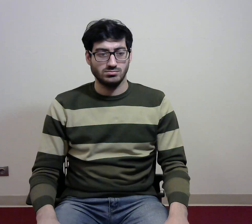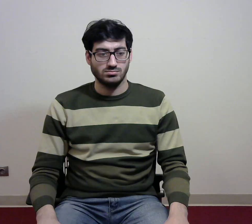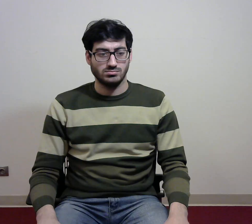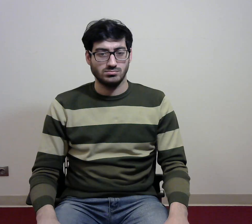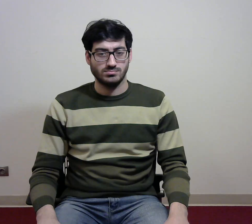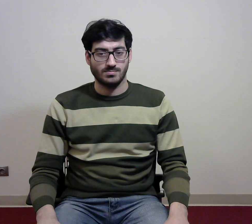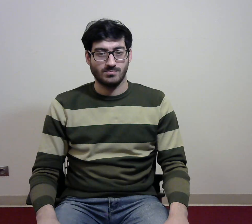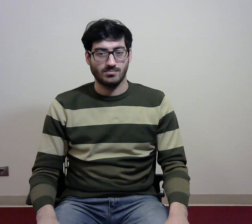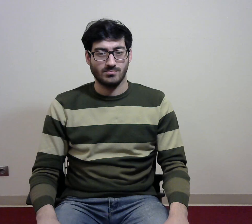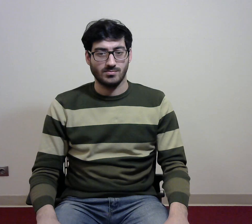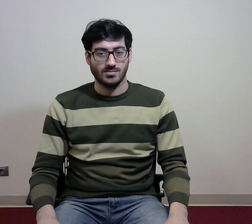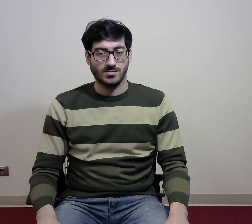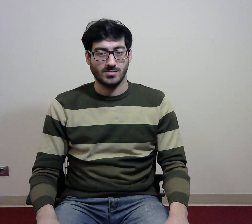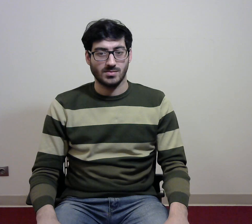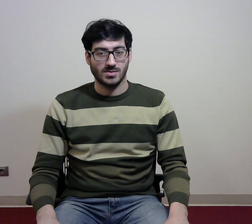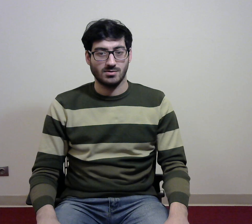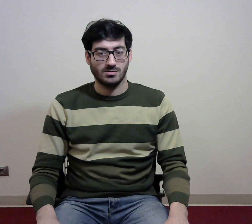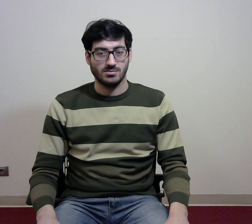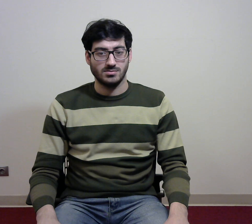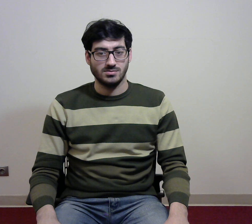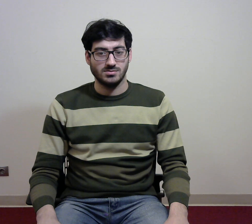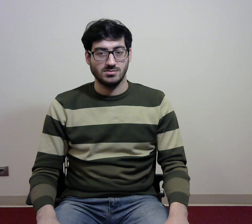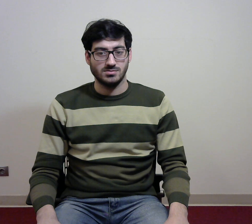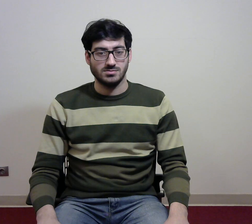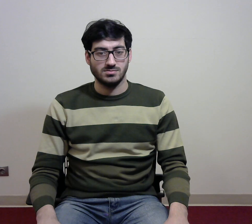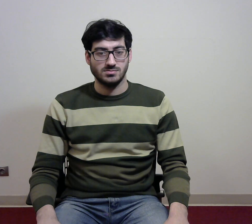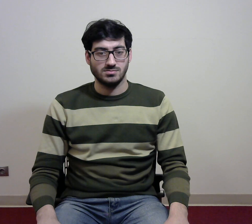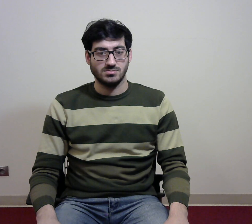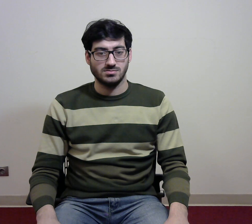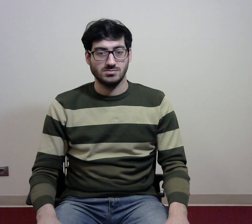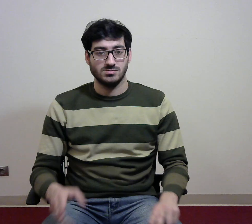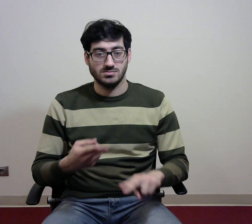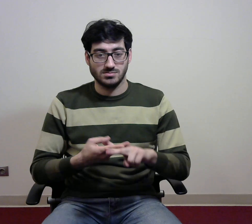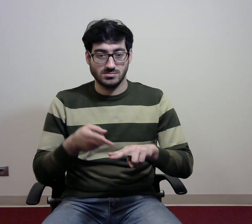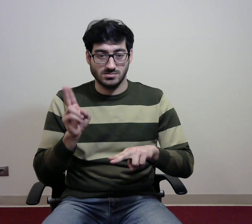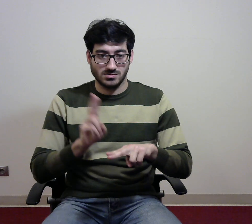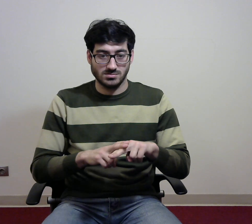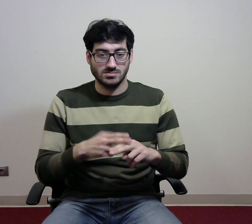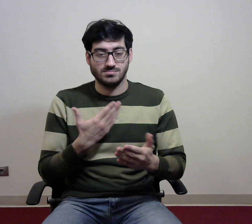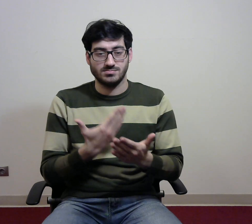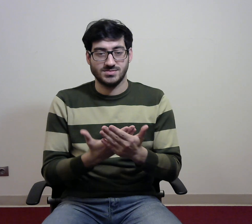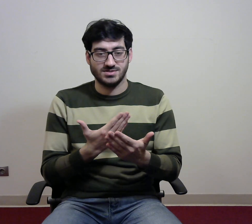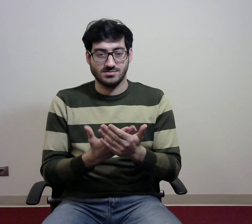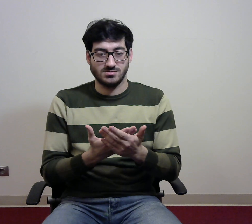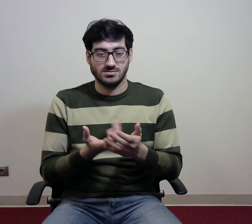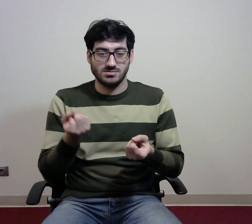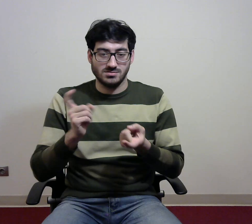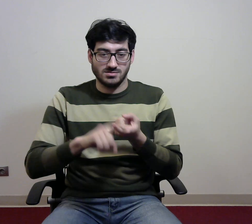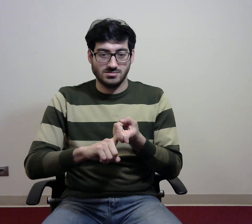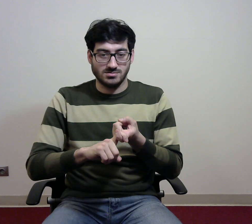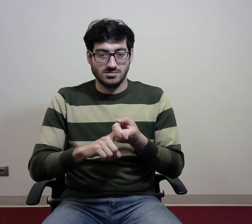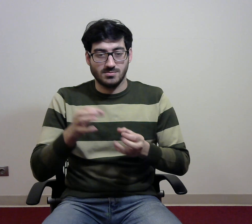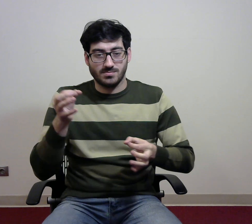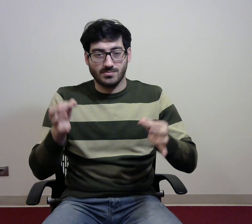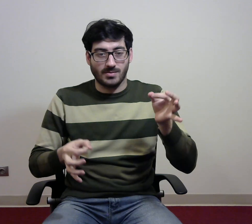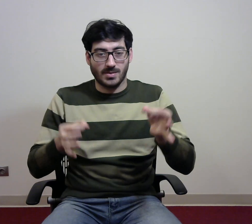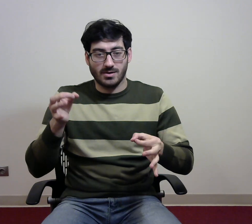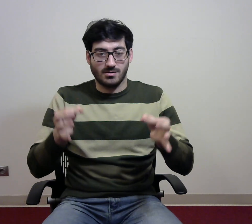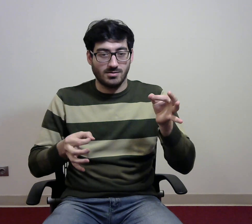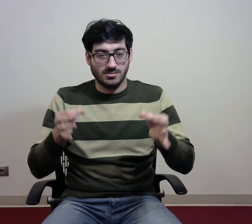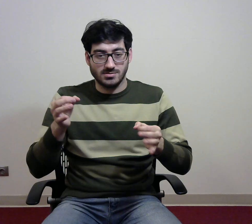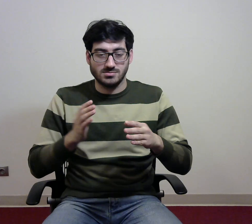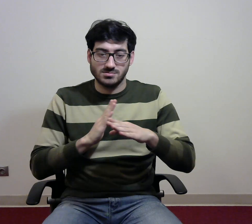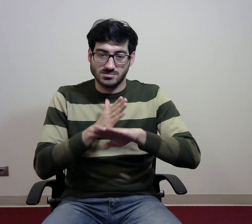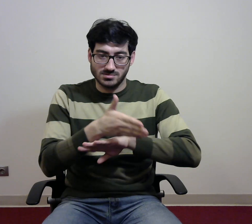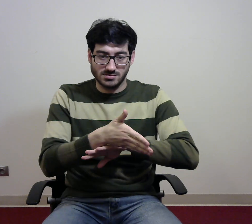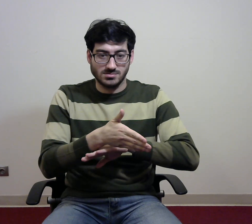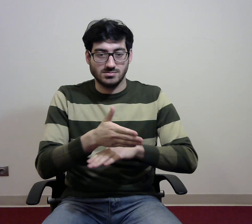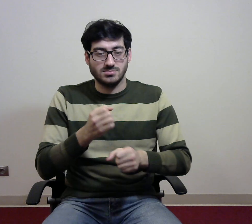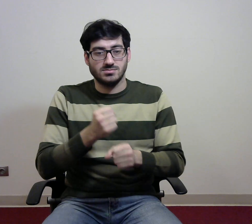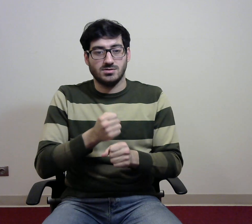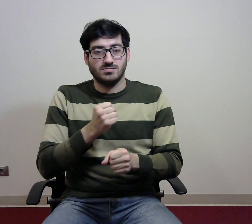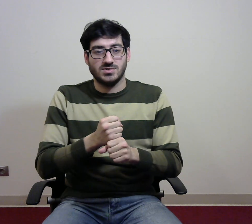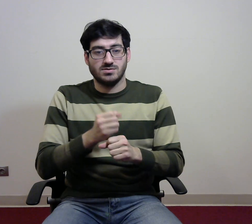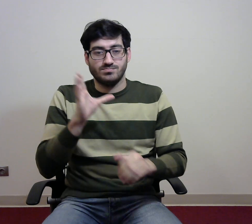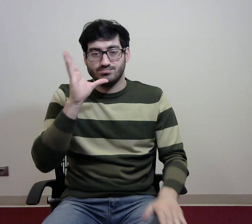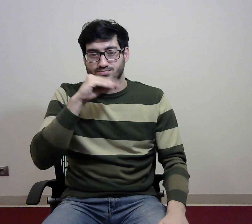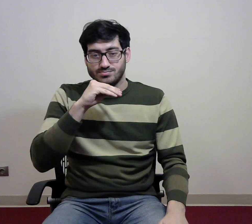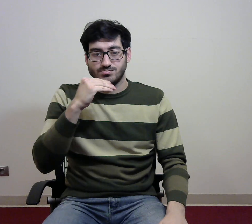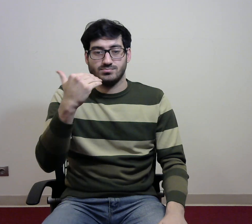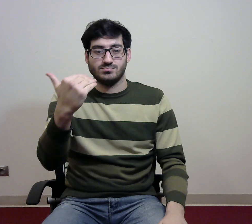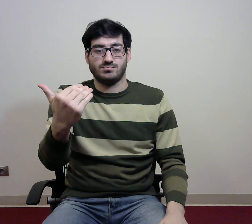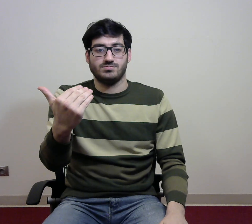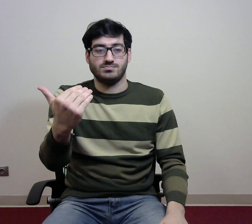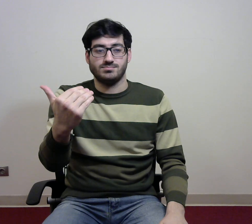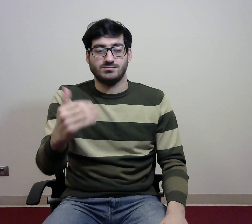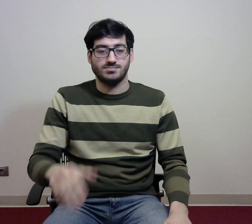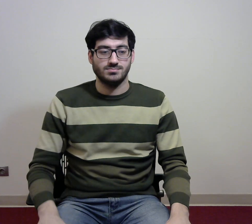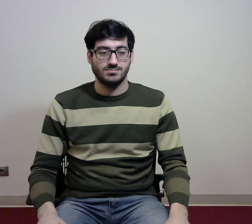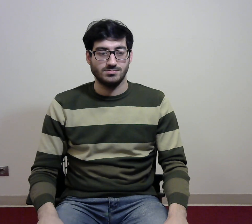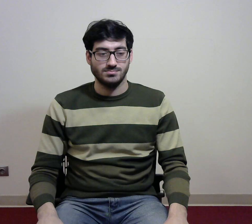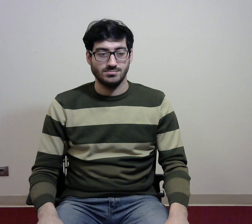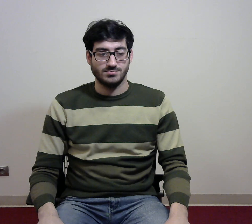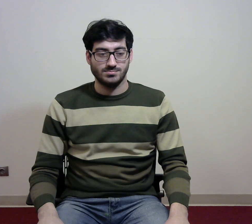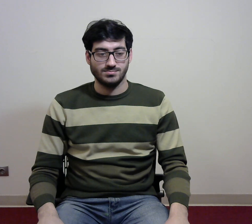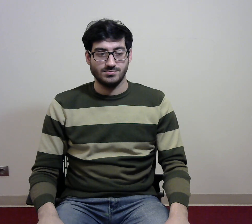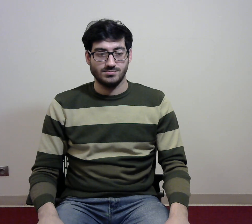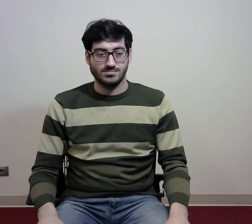Bu məsələ ilə bağlı məhkəməyə müraciət edə bilərsiniz